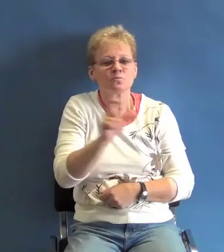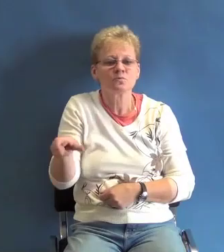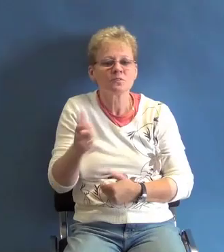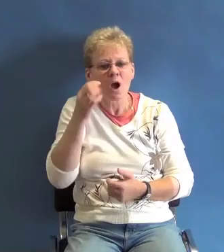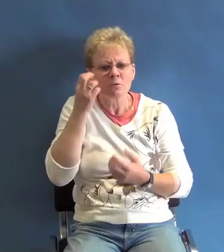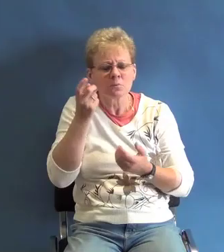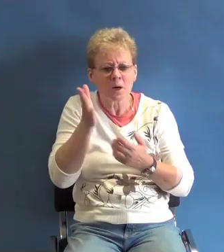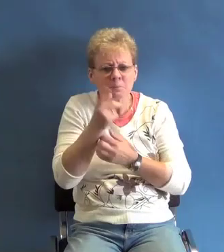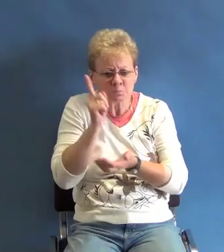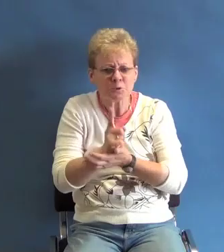Co mu zrobiła?